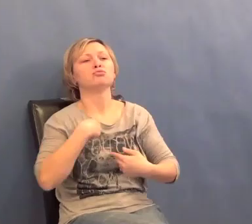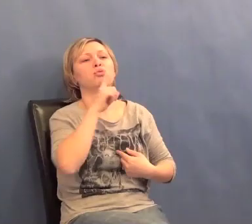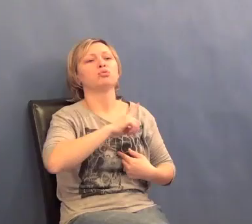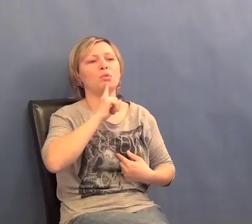To jest sztuczne.